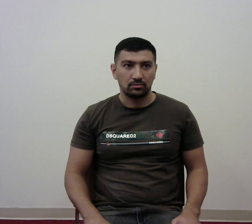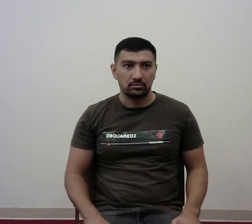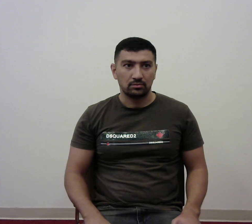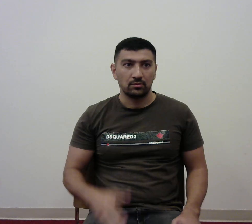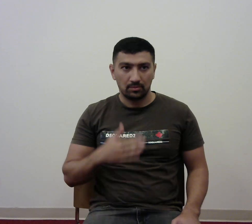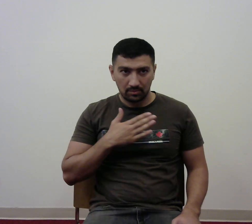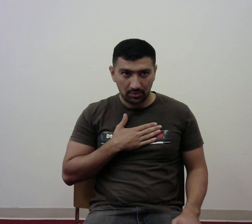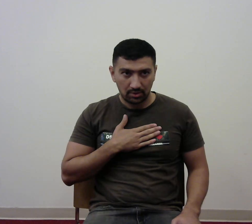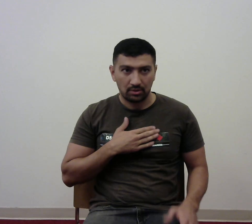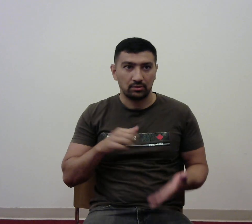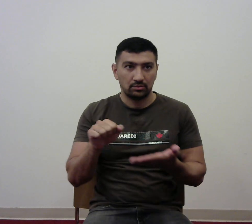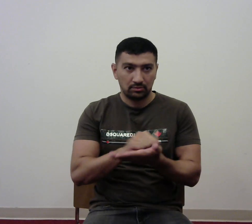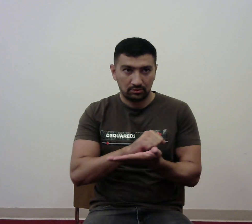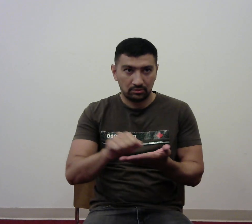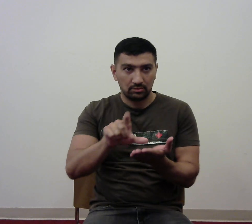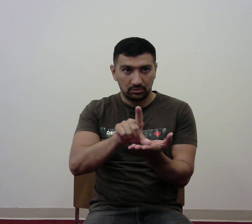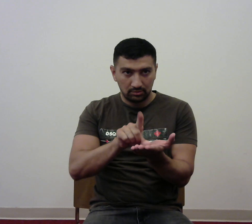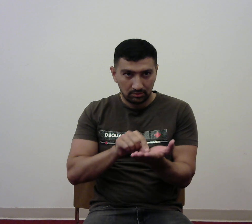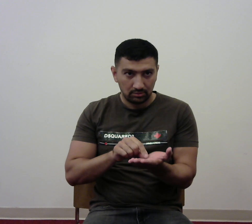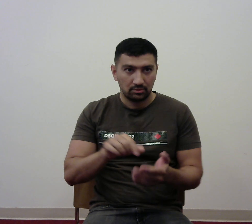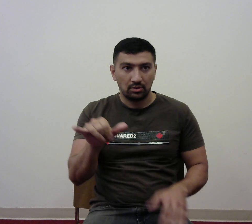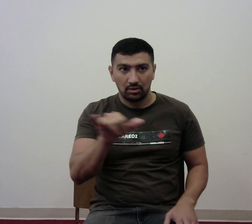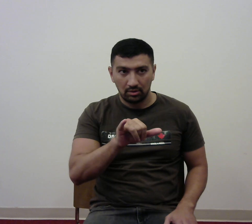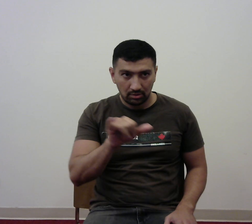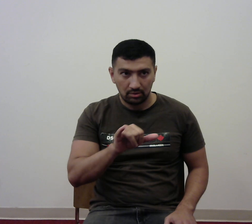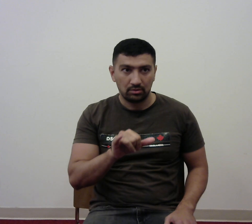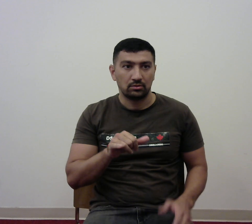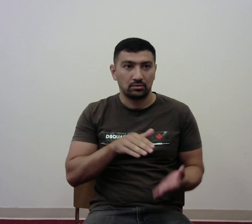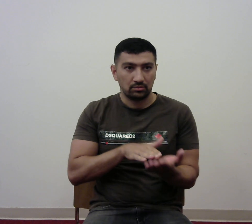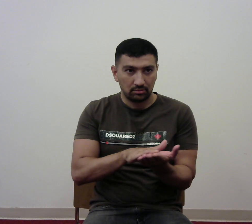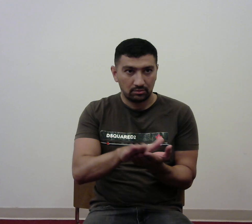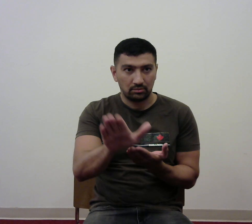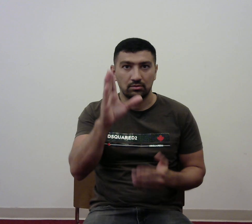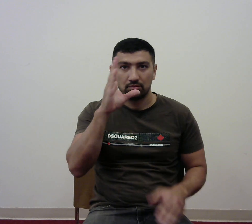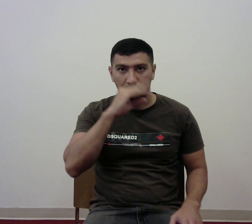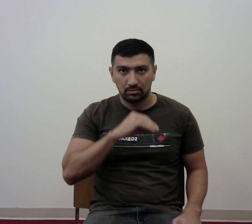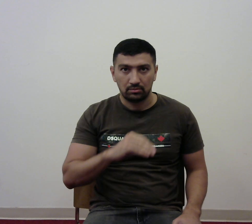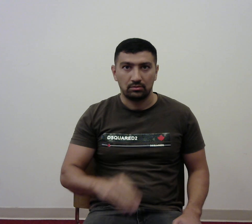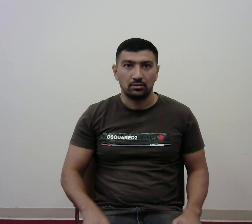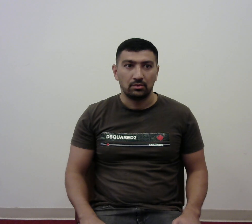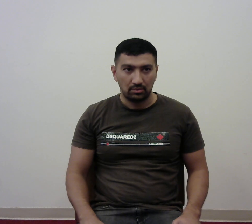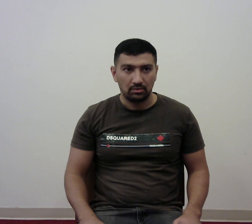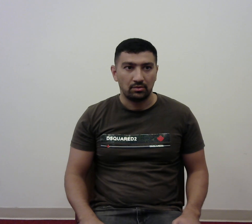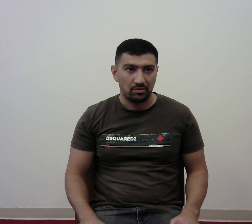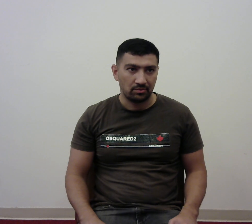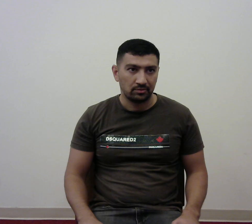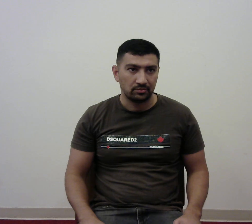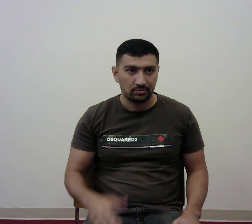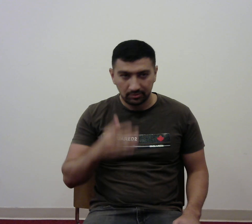Mən sənədlərin surətini harada çıxara bilərəm?